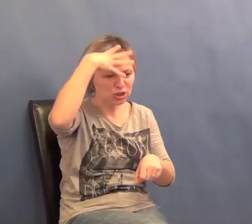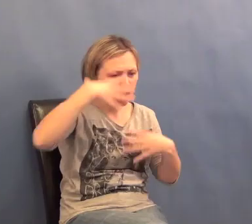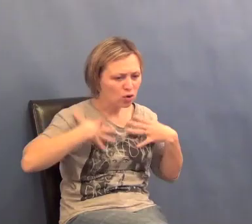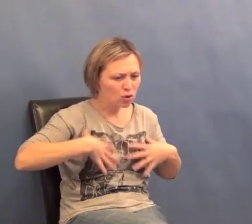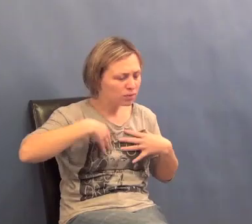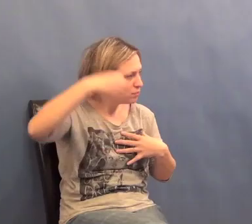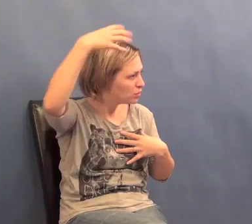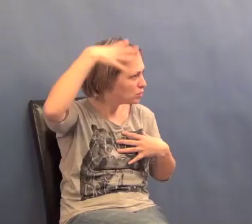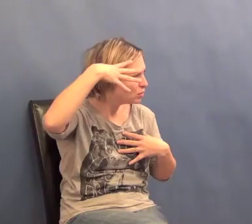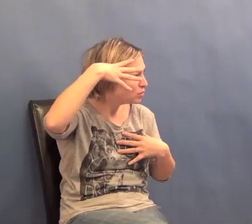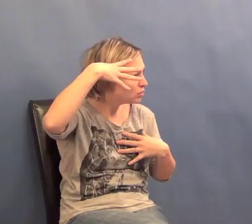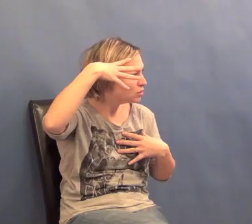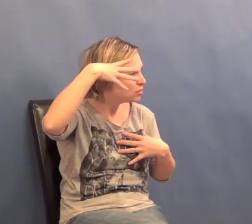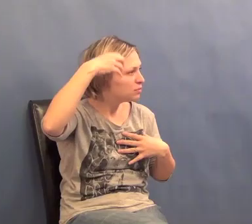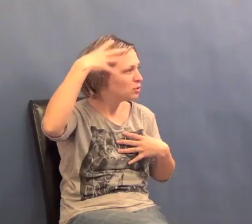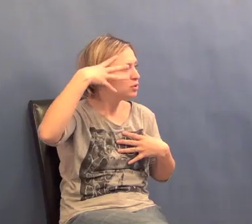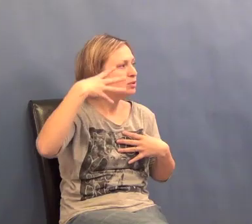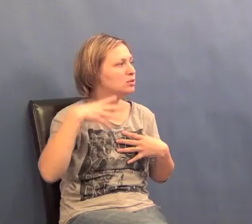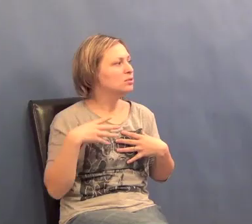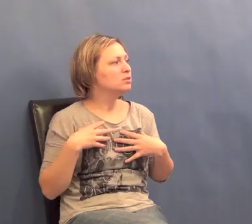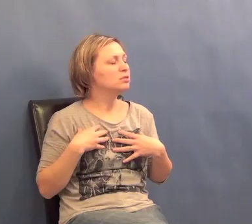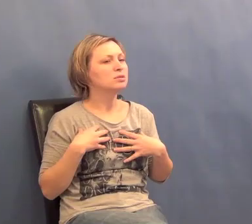Kąpiel pod prysznicem?